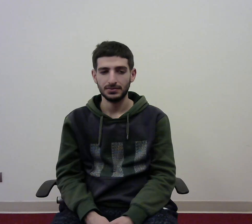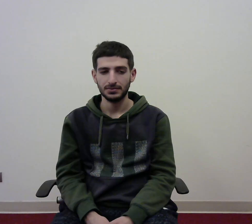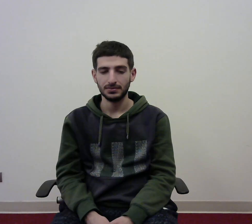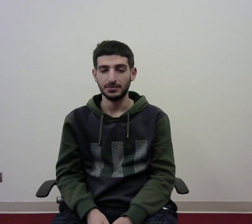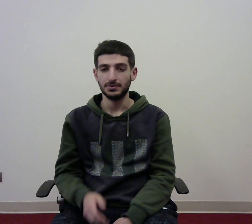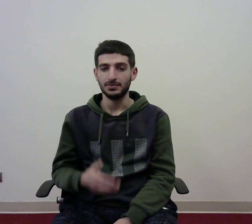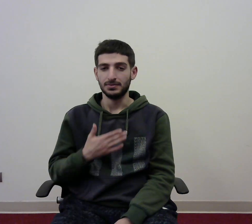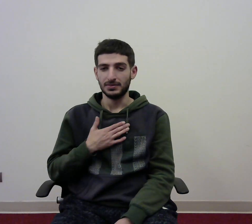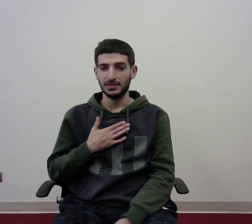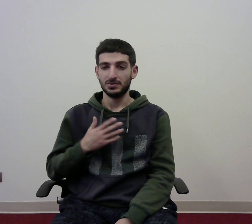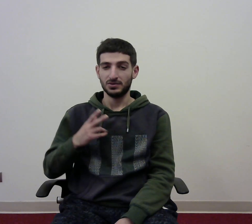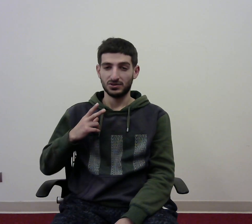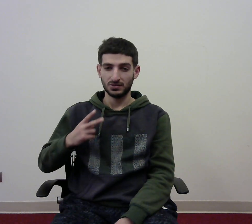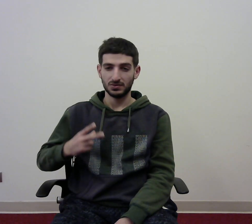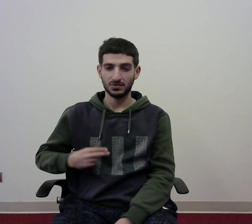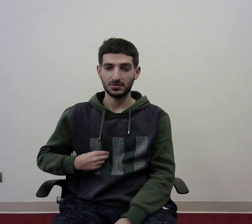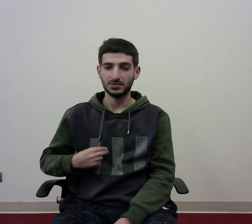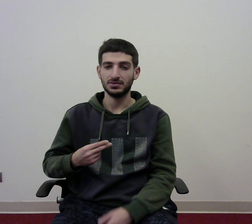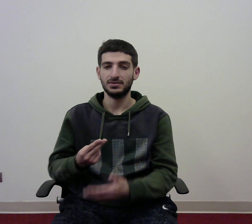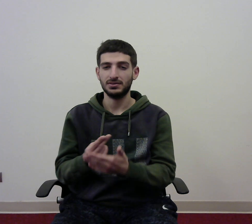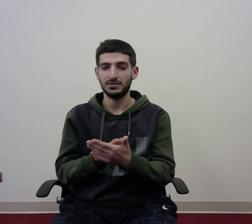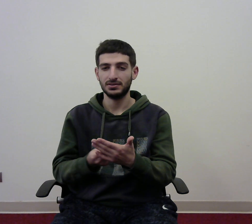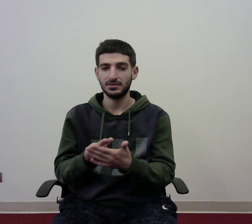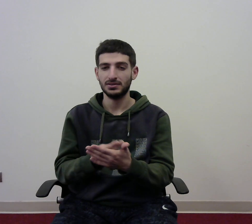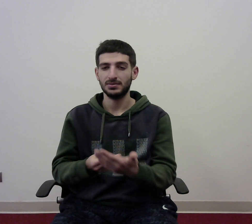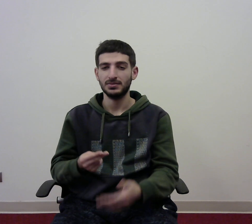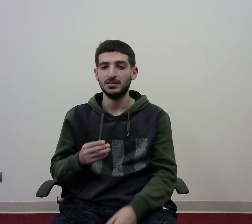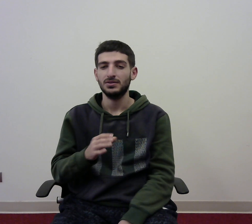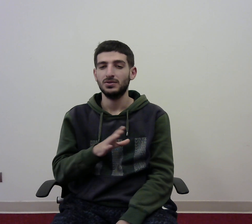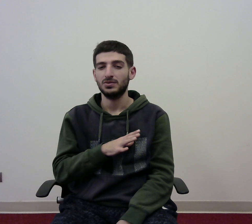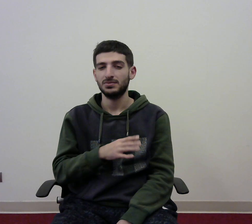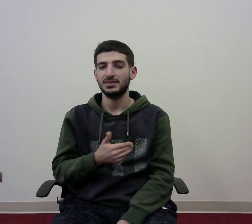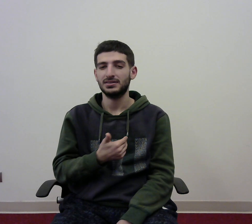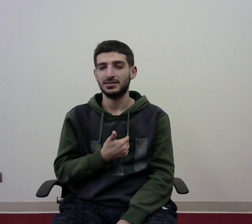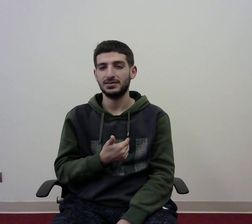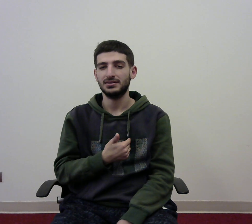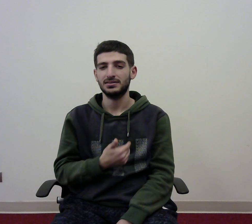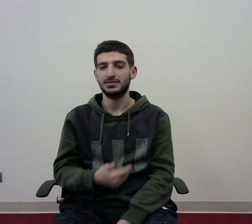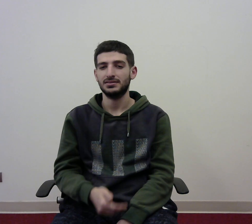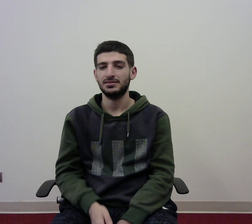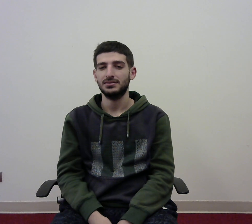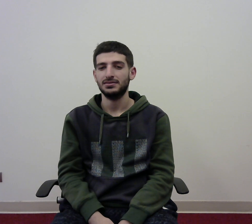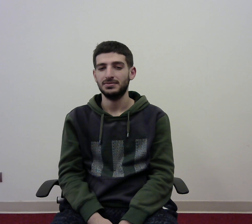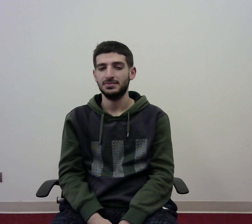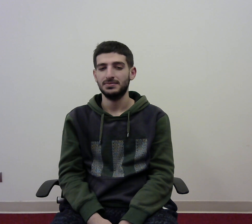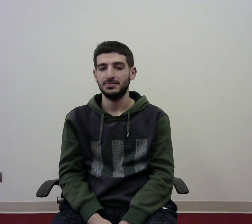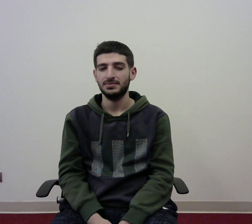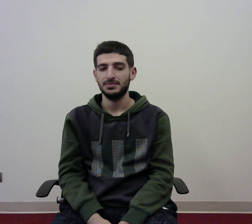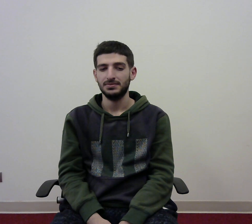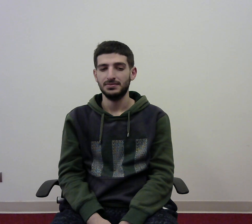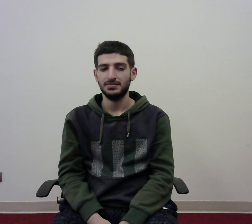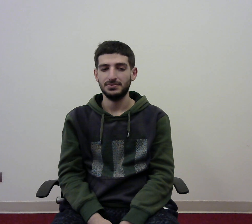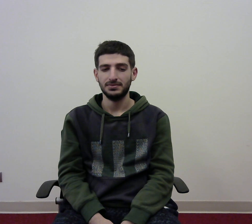Mənim qızım rəssam olmaq istəyir